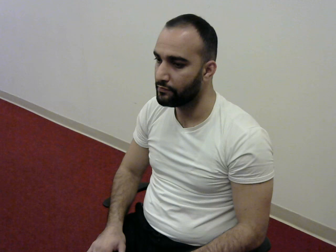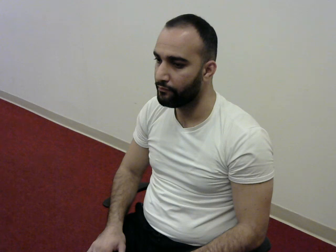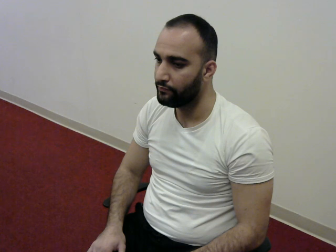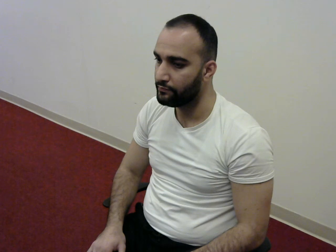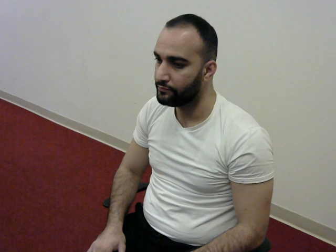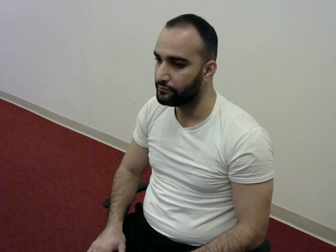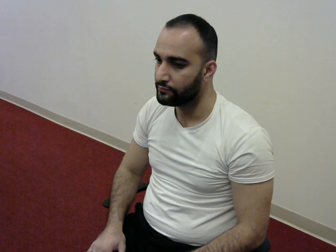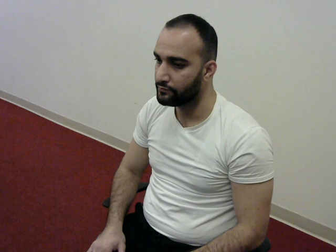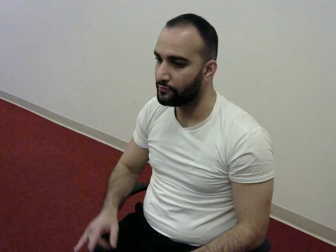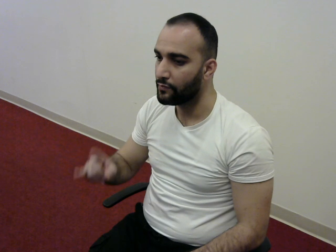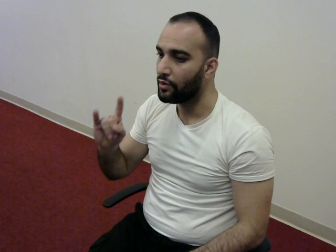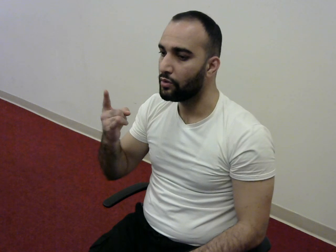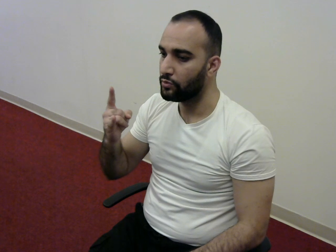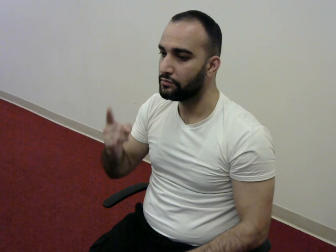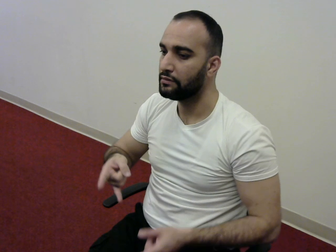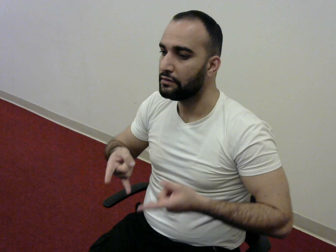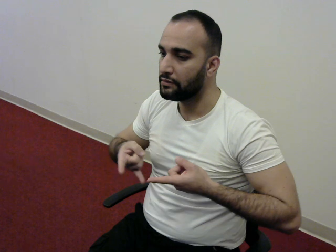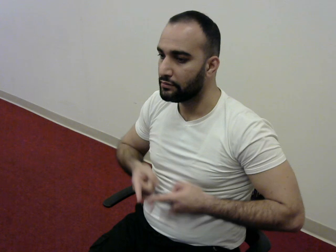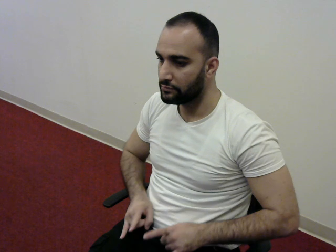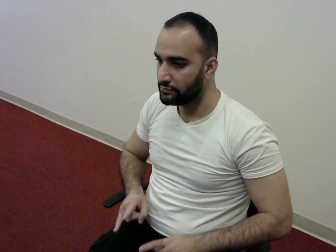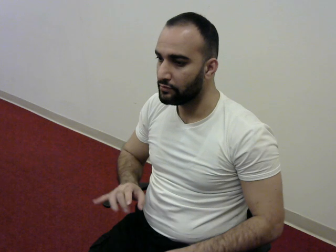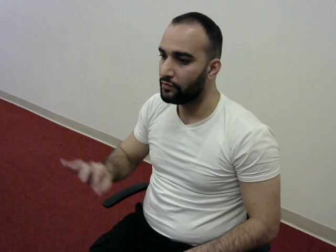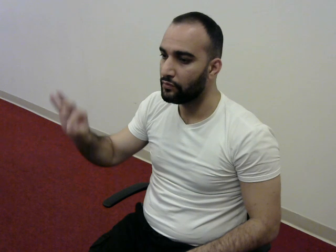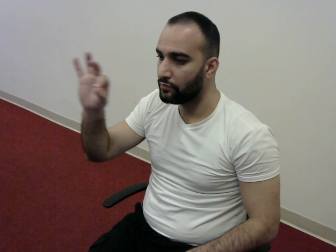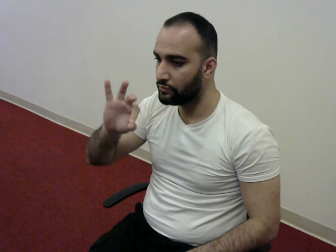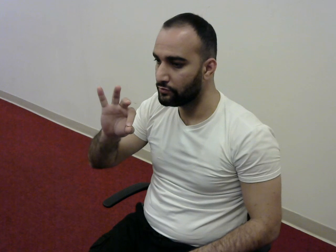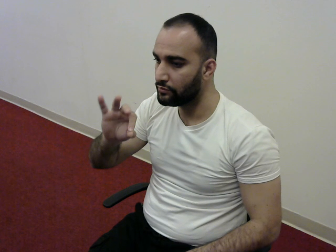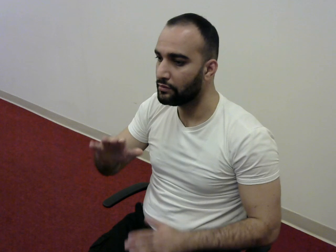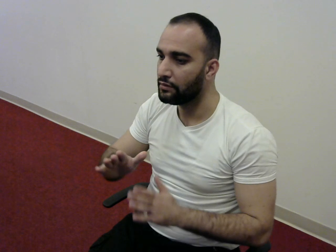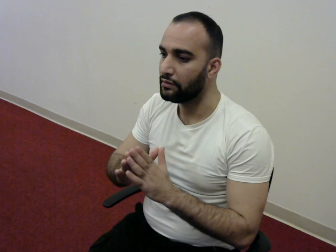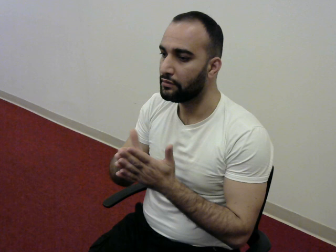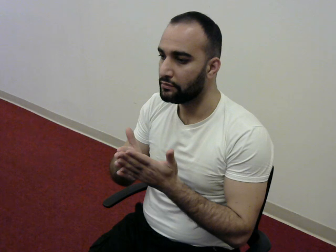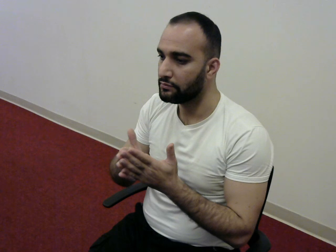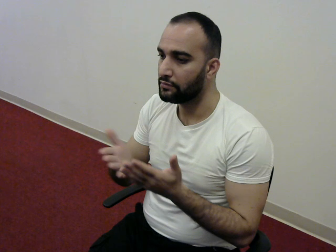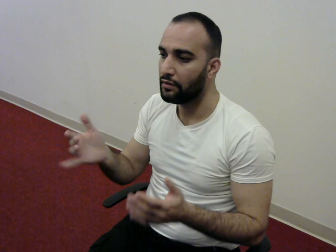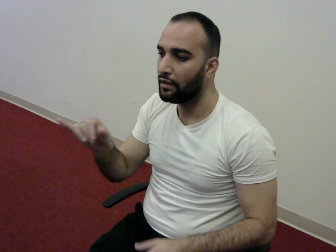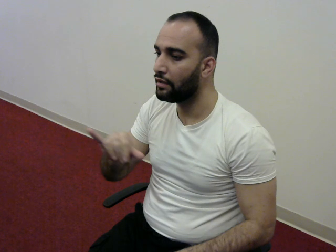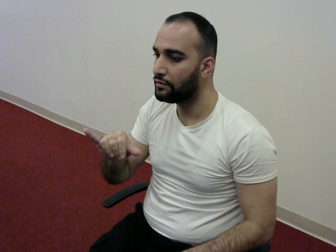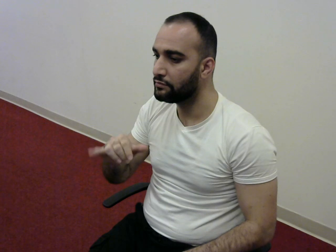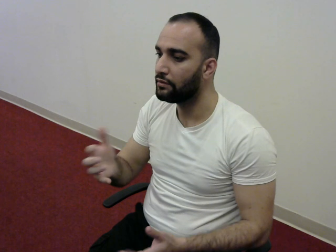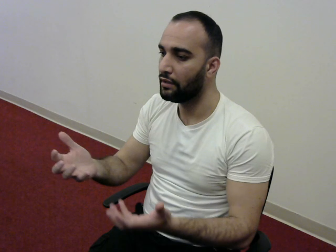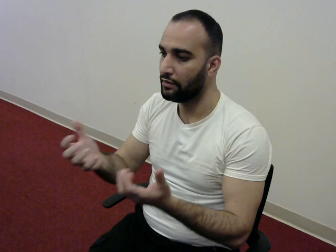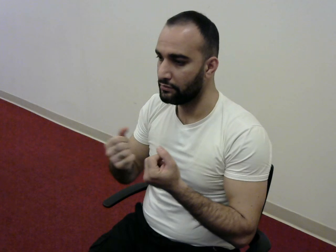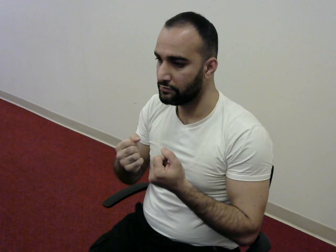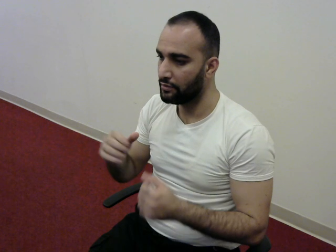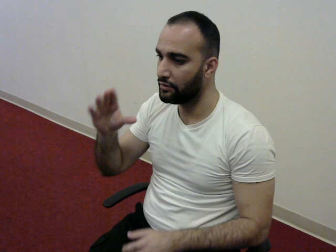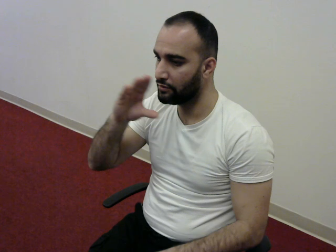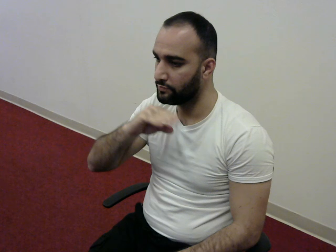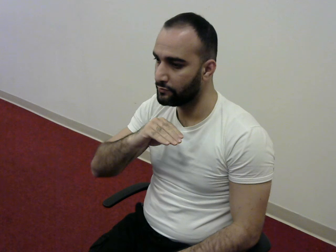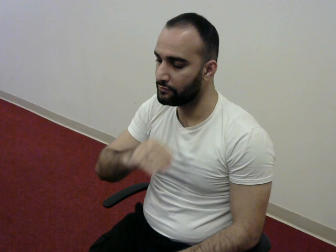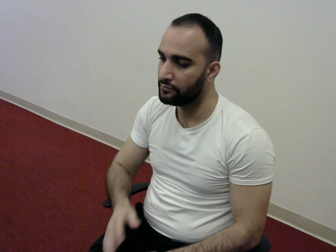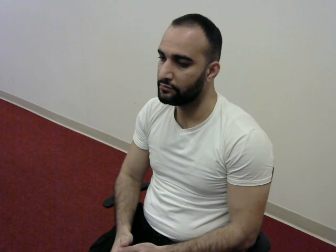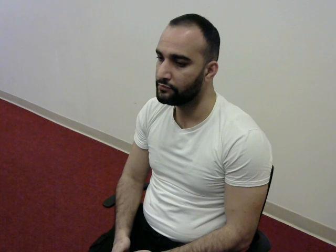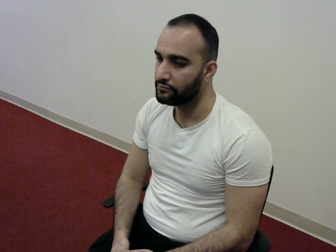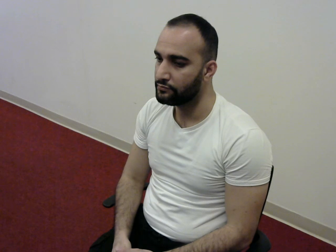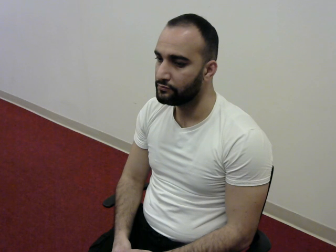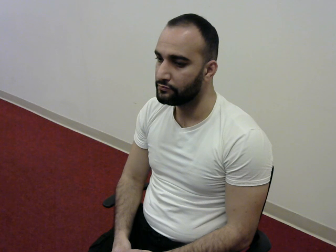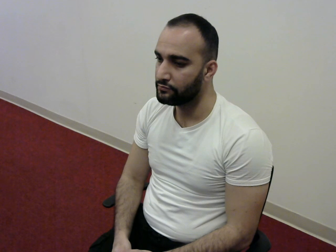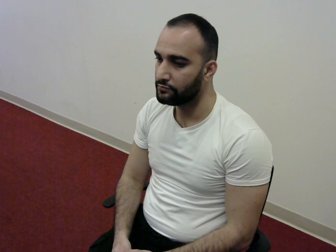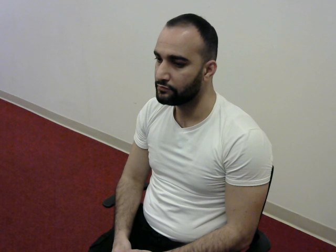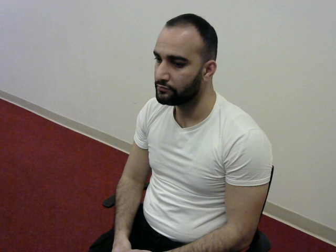Uşağın doğum haqqında şəhadətnaməsini hardan ala bilərəm?